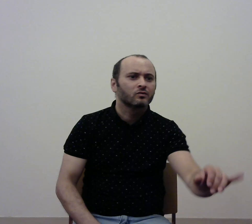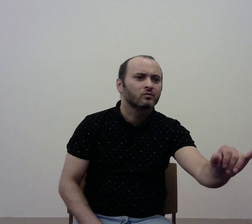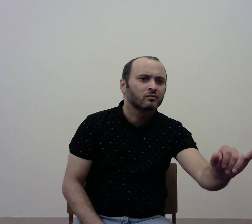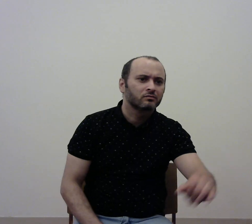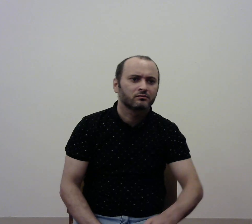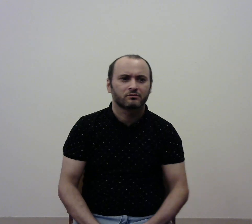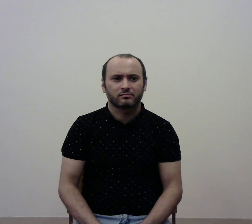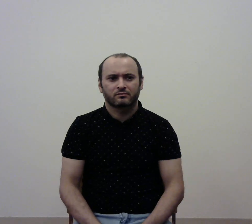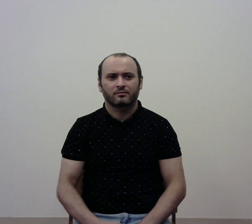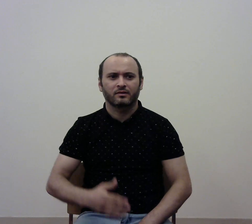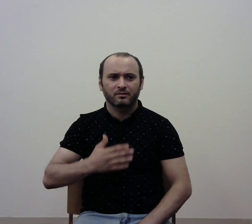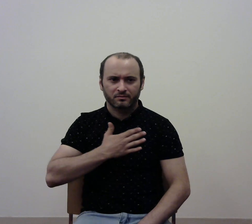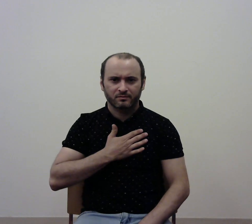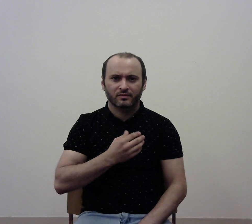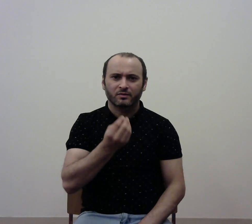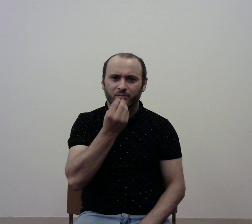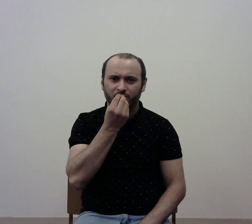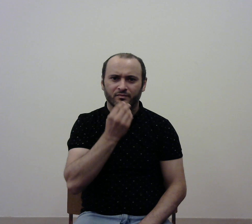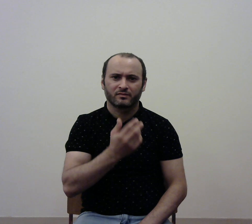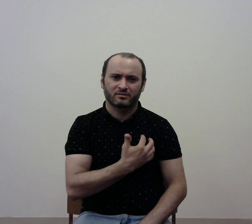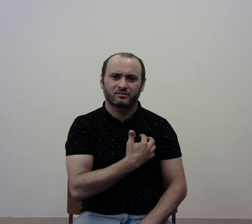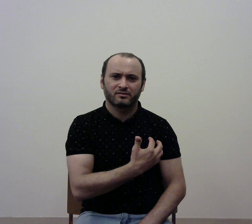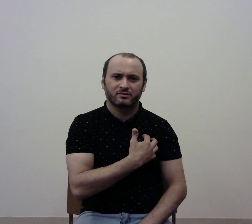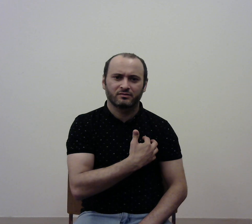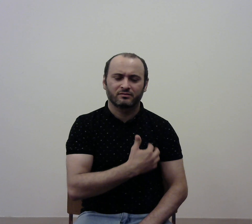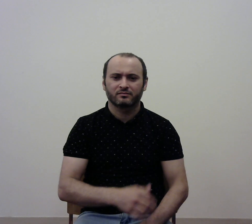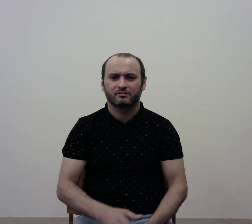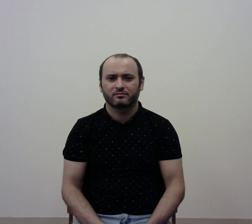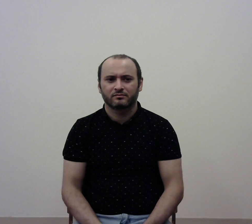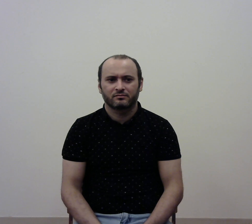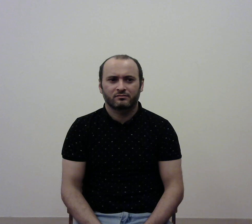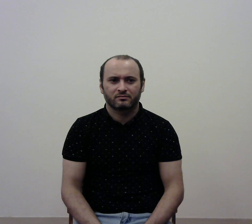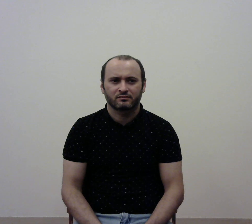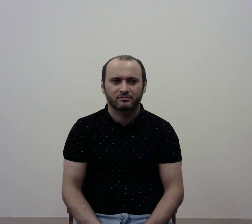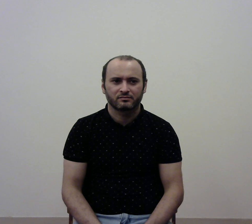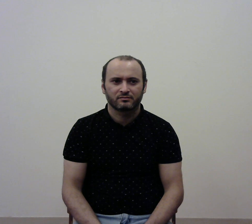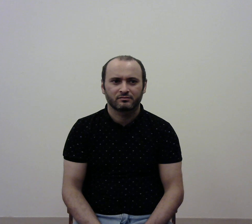Mən yemək istəyirəm